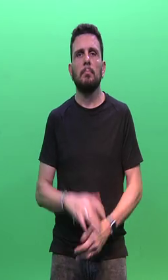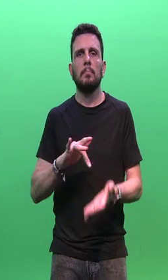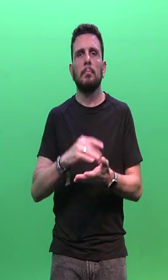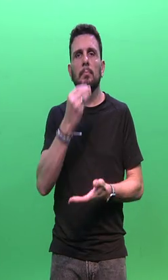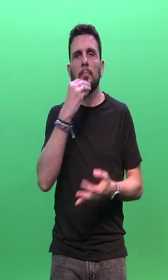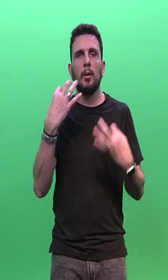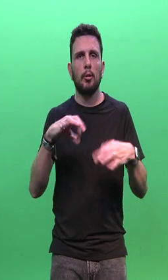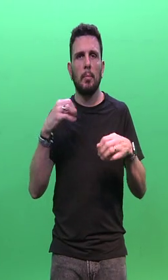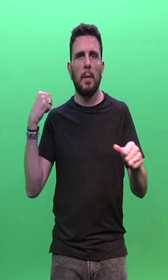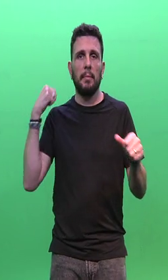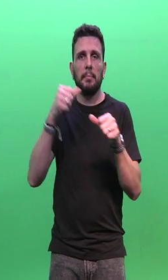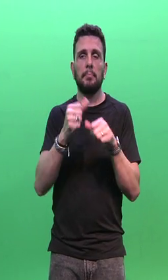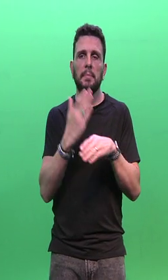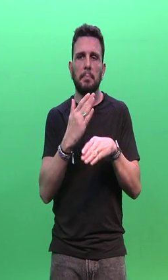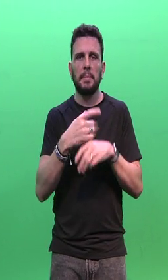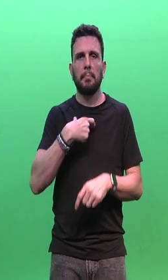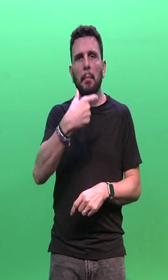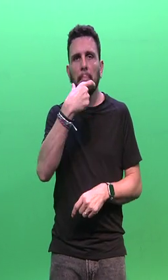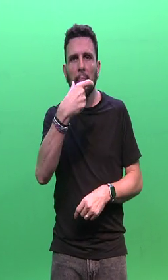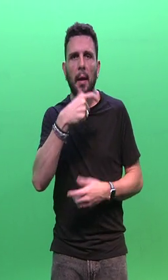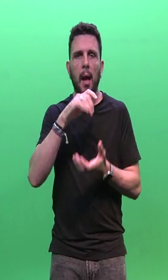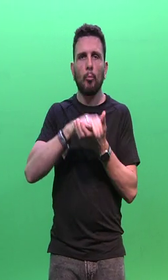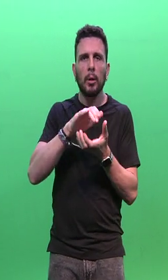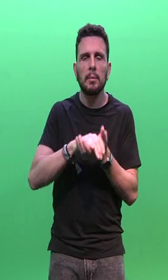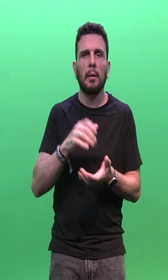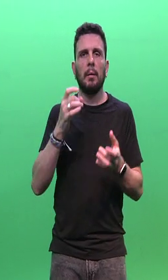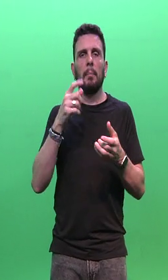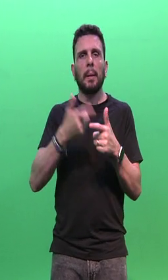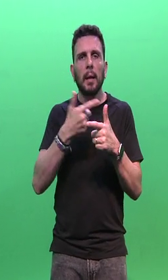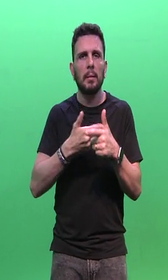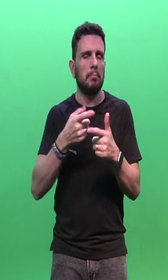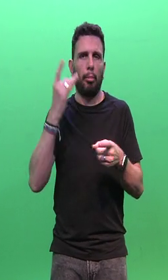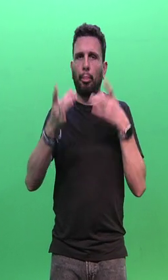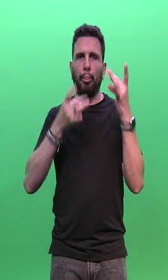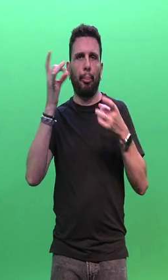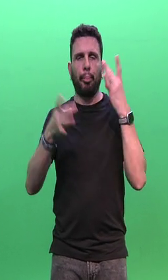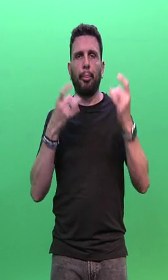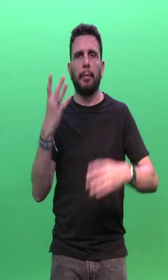Normalment, menjo pizza, hamburguesa, patates i ximpleries.